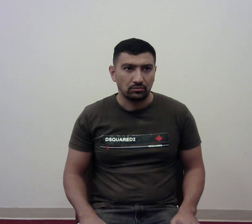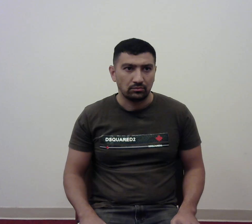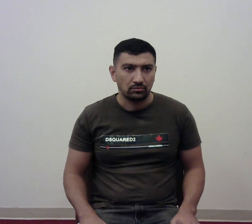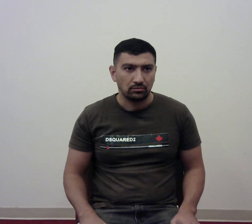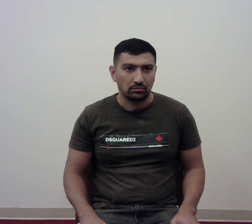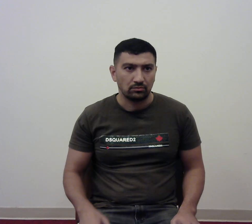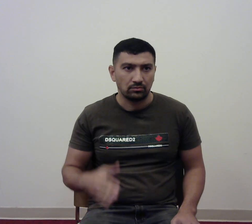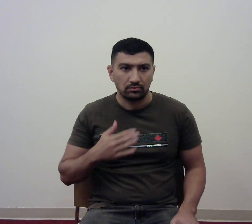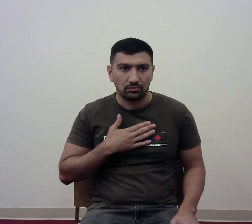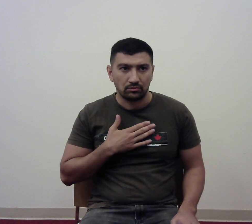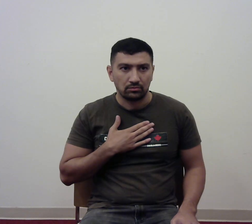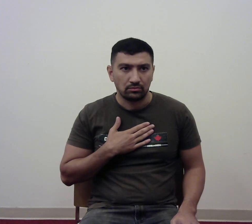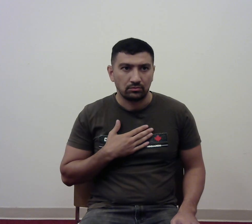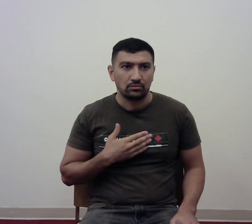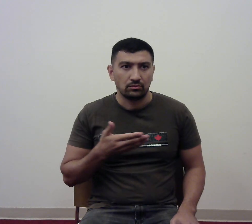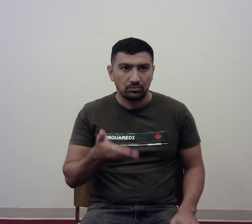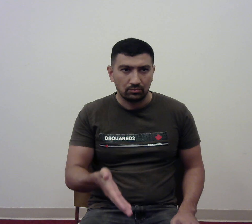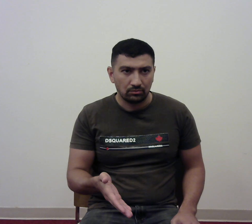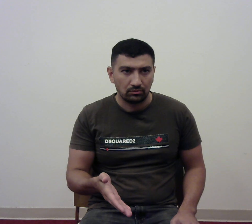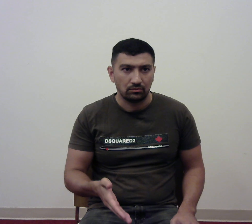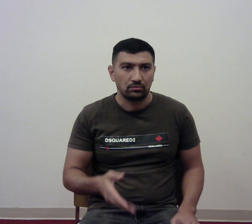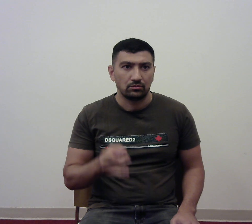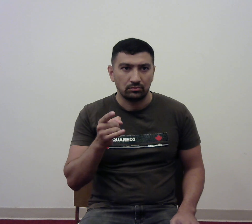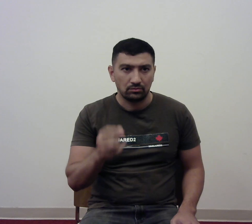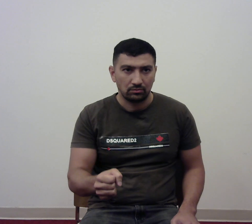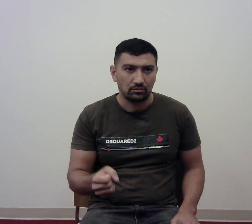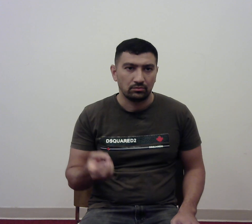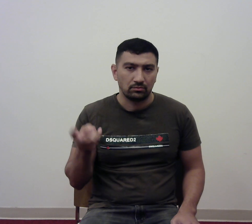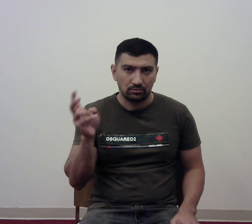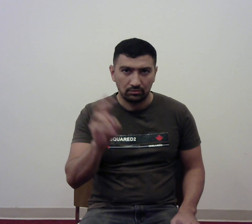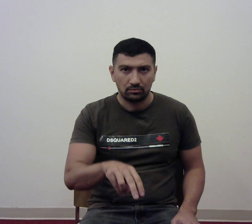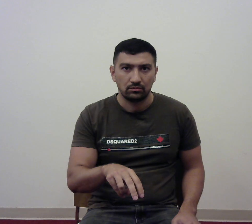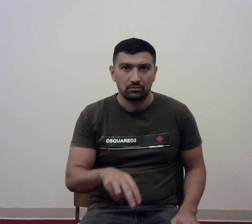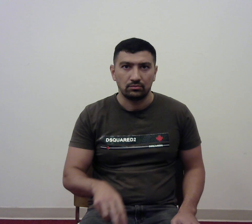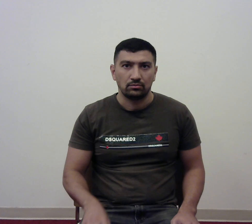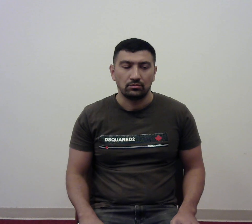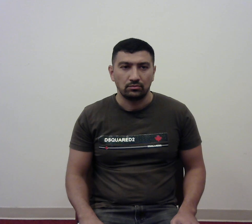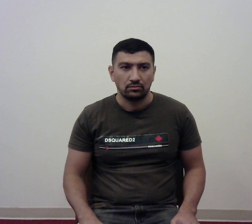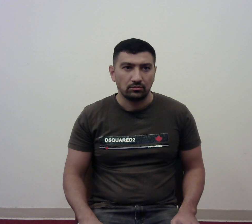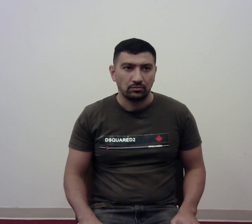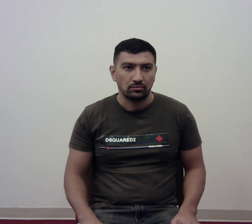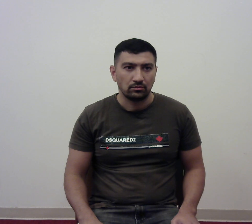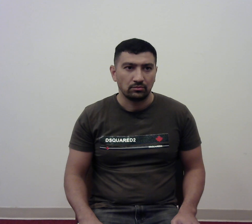Mən bura taksidə gəldim